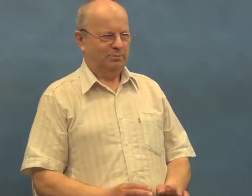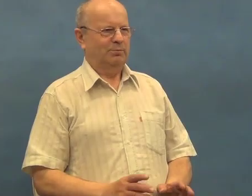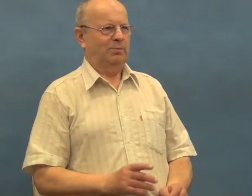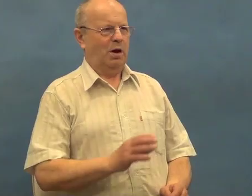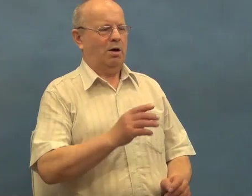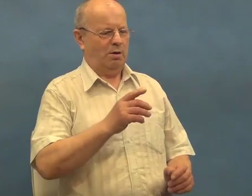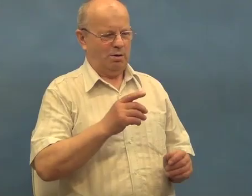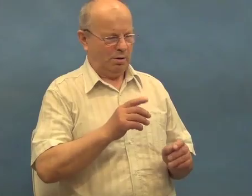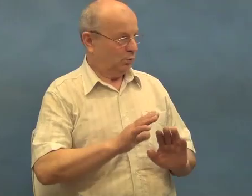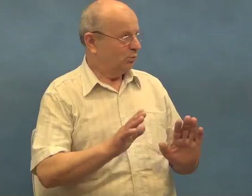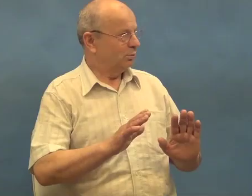Już, tak?